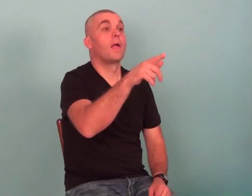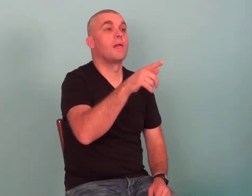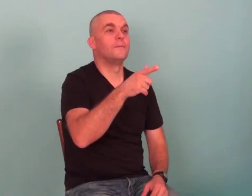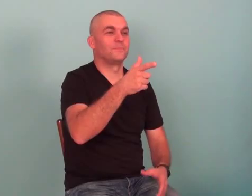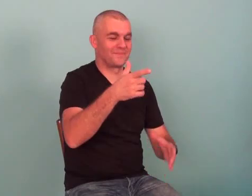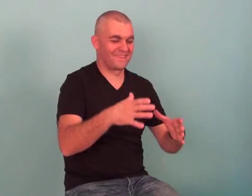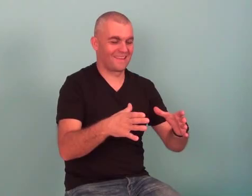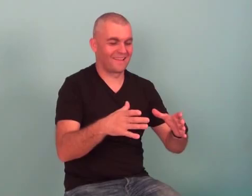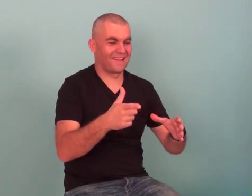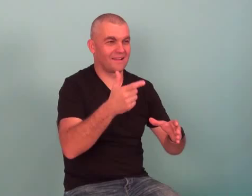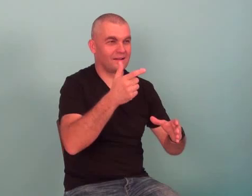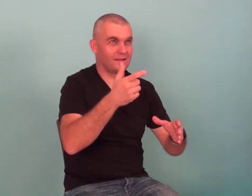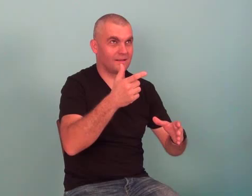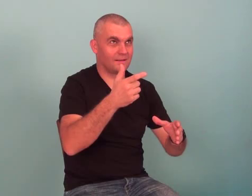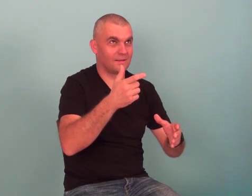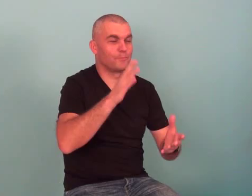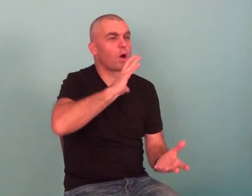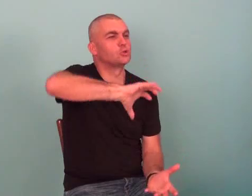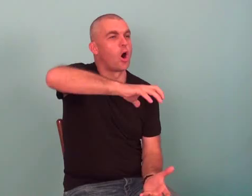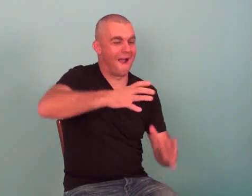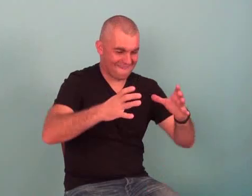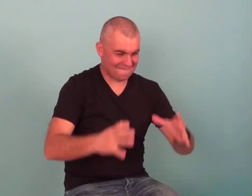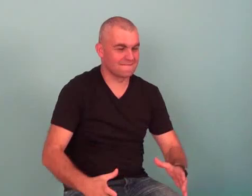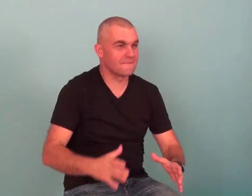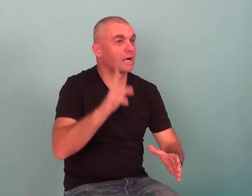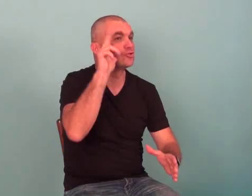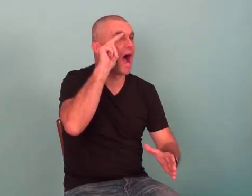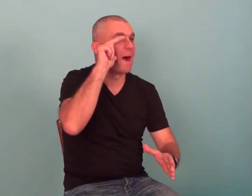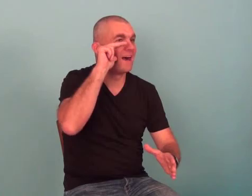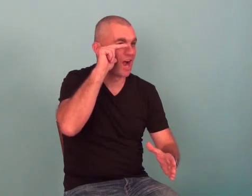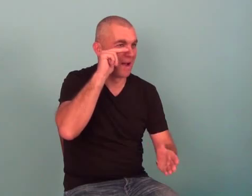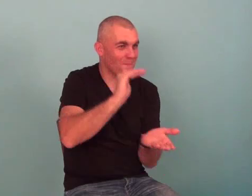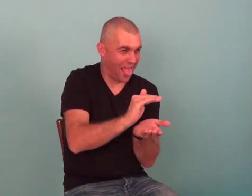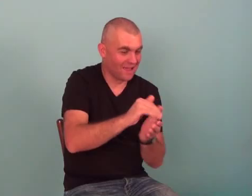W dużym słoju jest mała żaba.